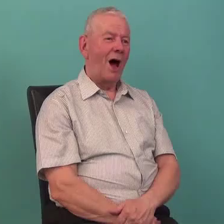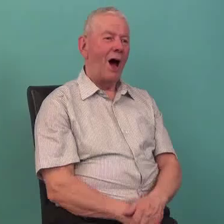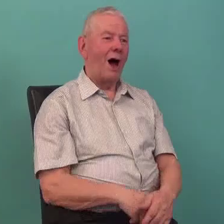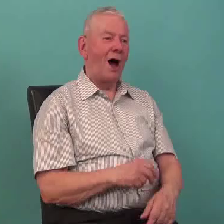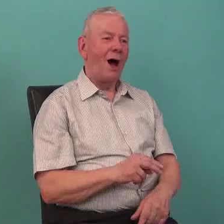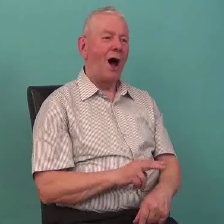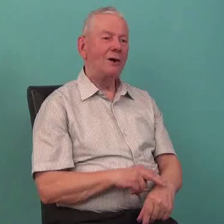Na którą godzinę ustawiona jest wskazówka?